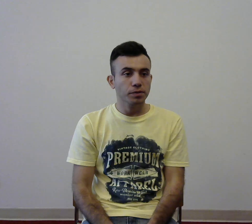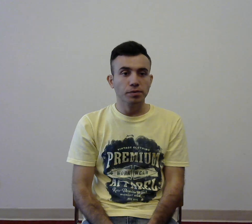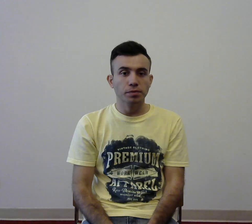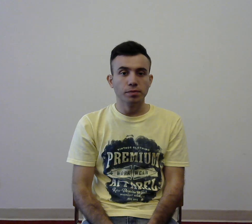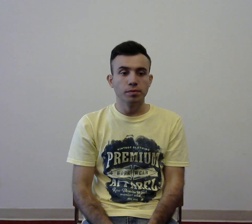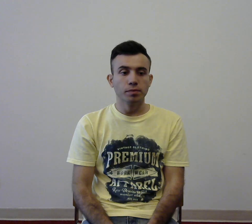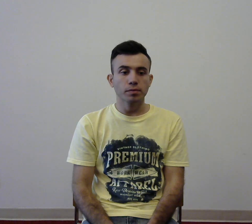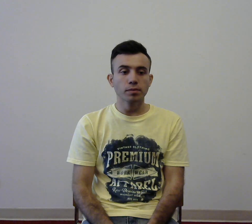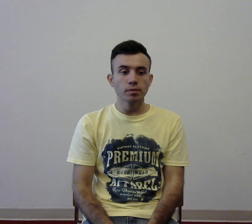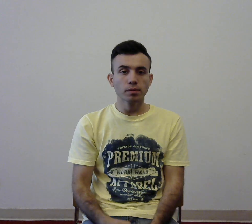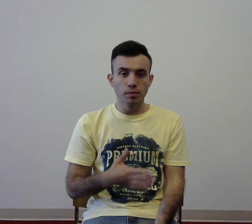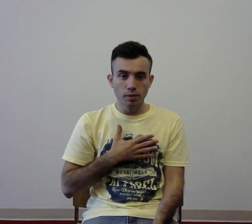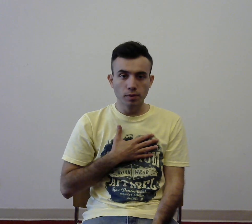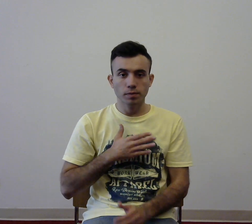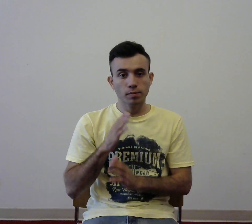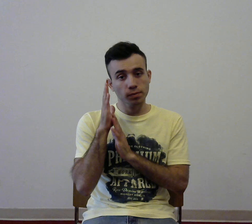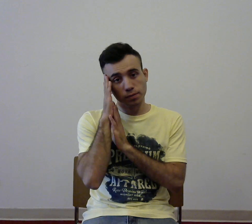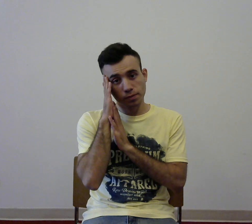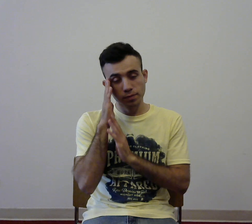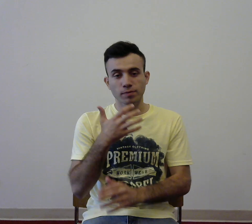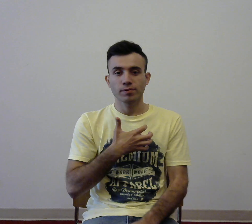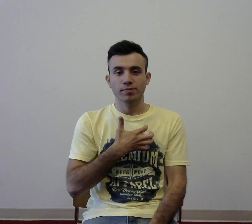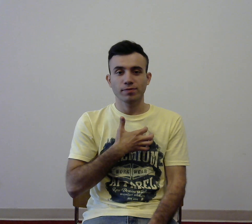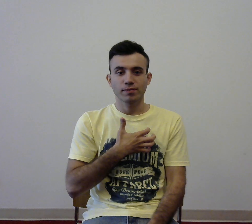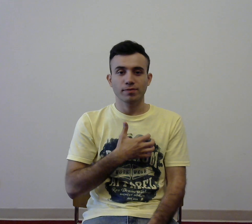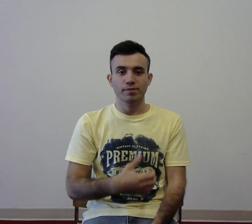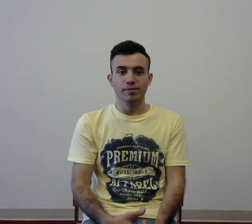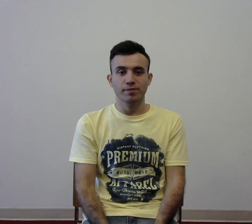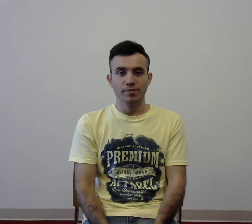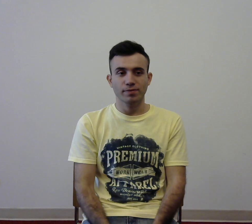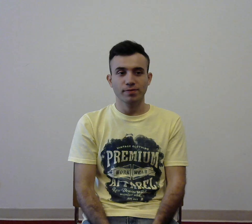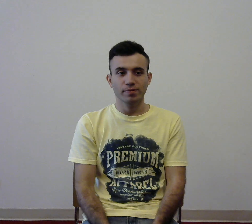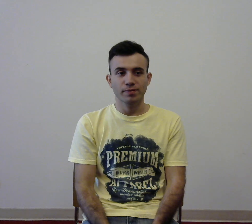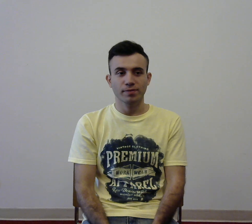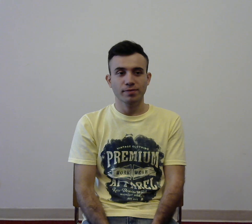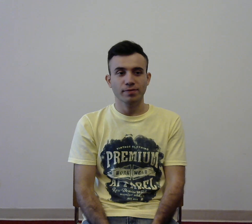Mən yatmaq istəyirəm